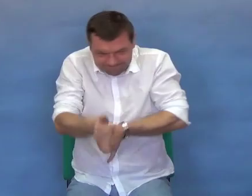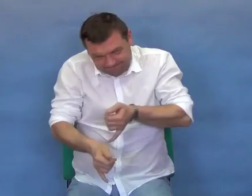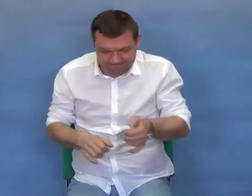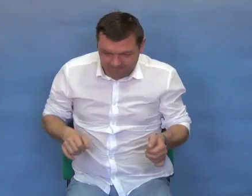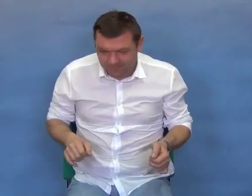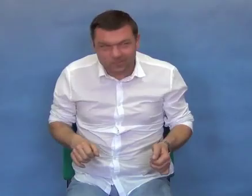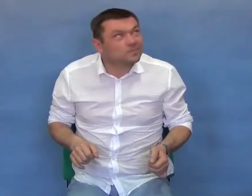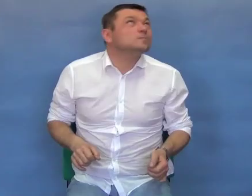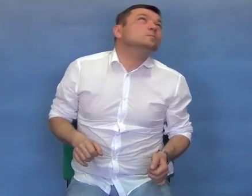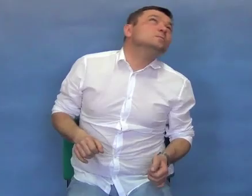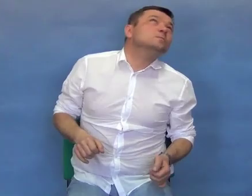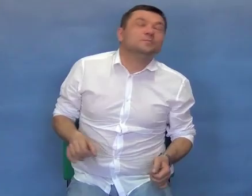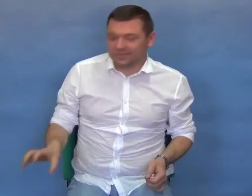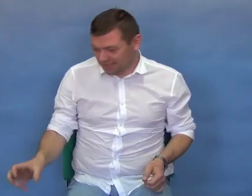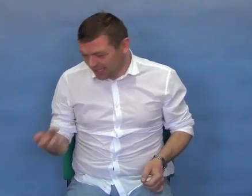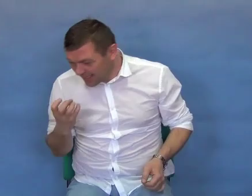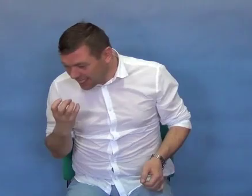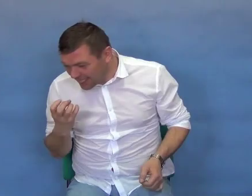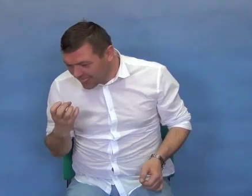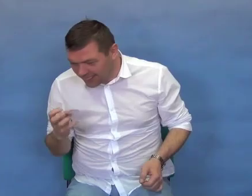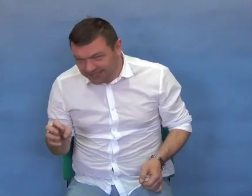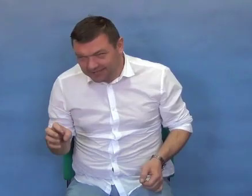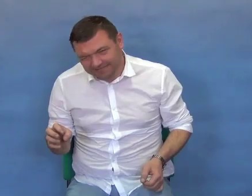Patrzy na mężczyznę na drzewie, chce wziąć jedną gruszkę, zastanawia się.